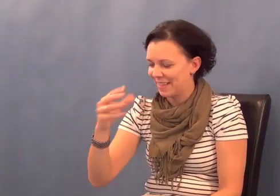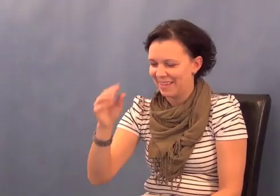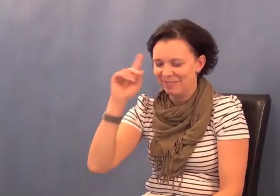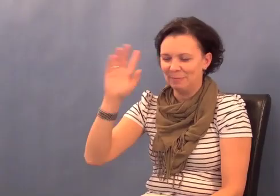Chciałam powiedzieć.